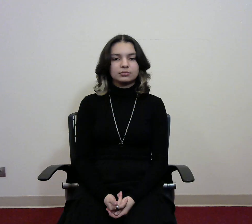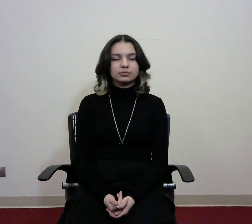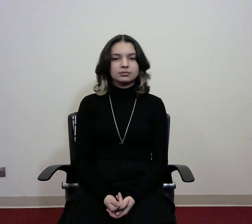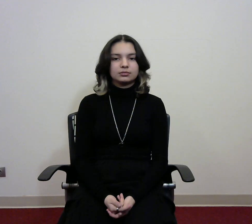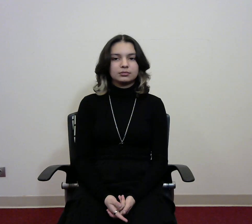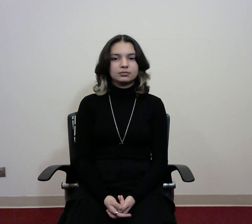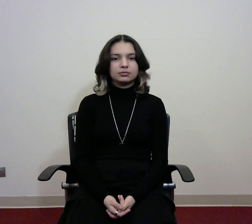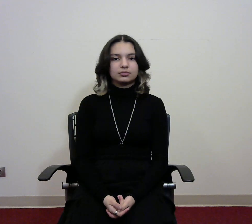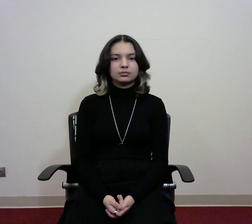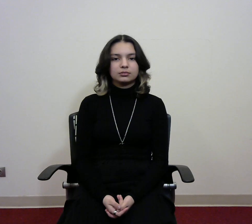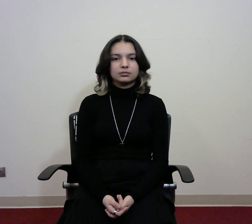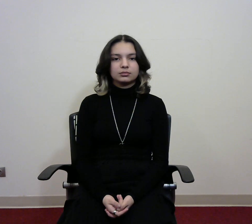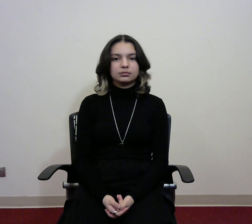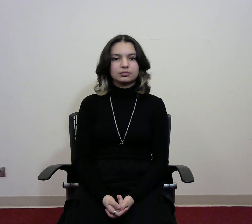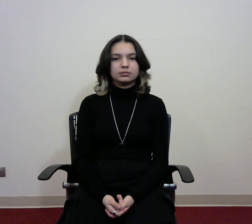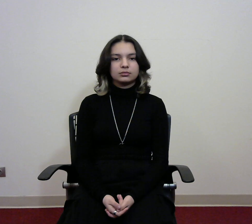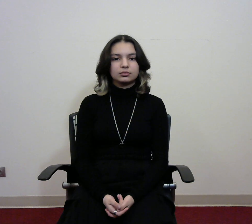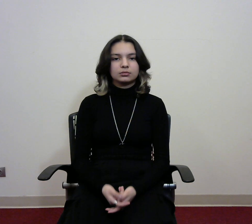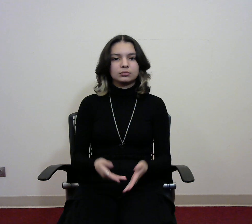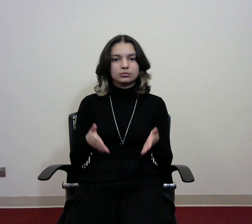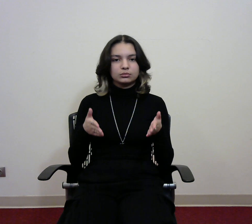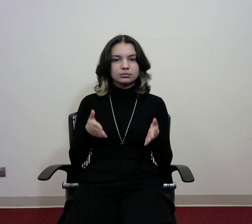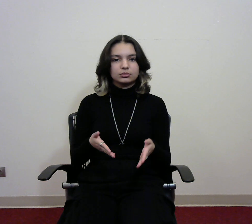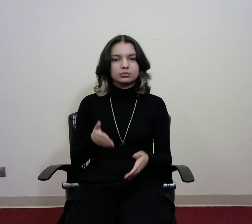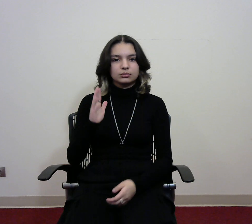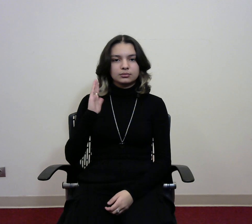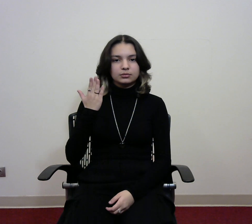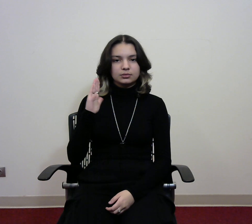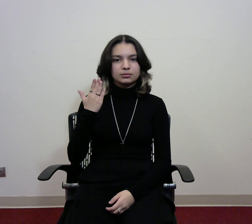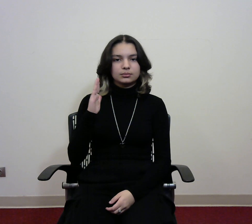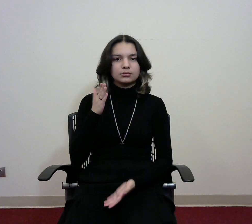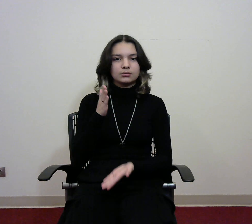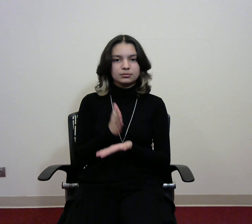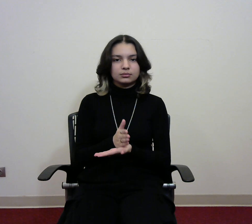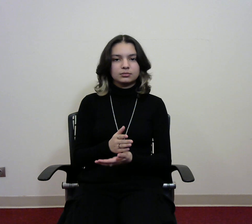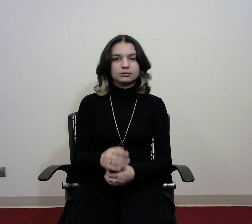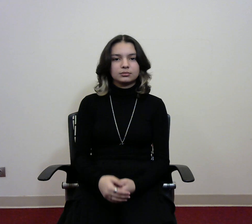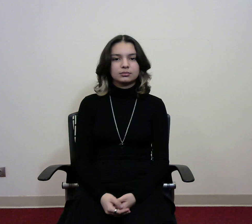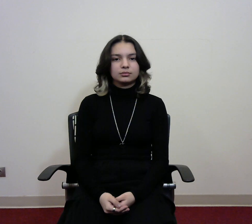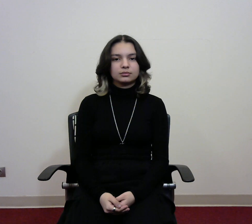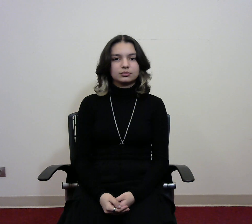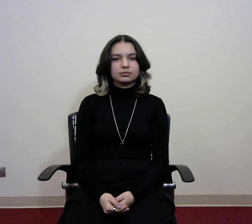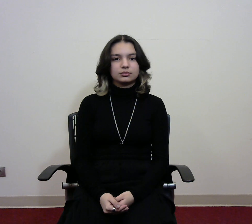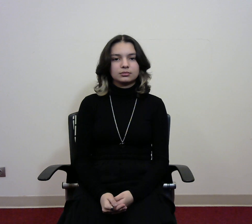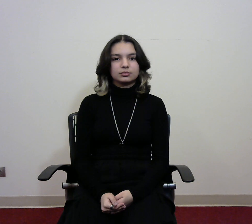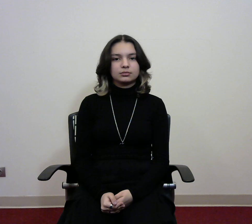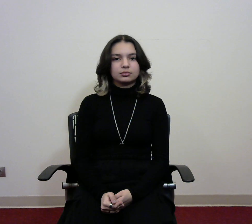Burda güzgü varmı?